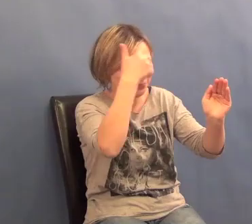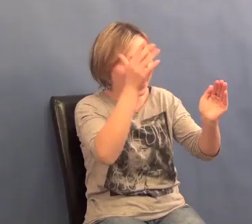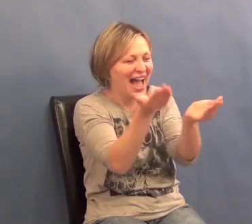Nie pomyślałam.